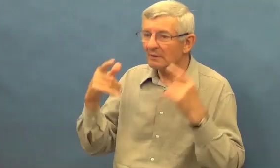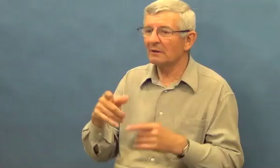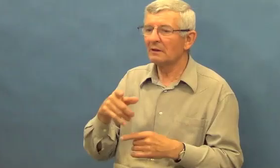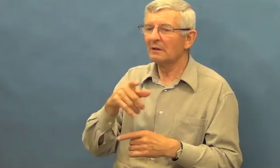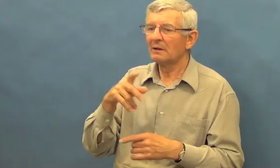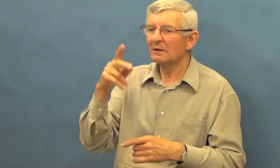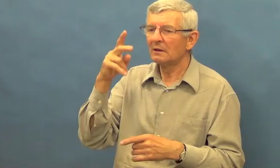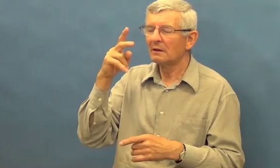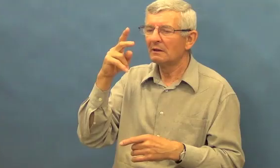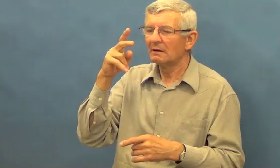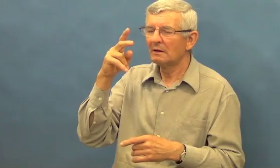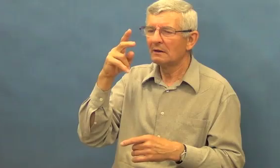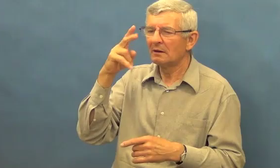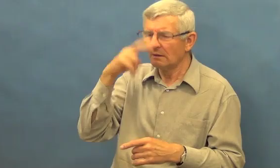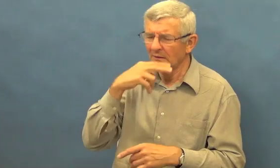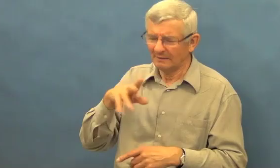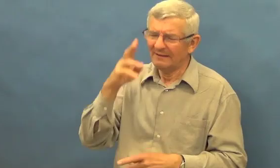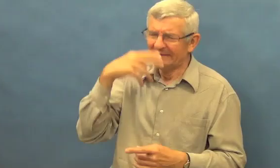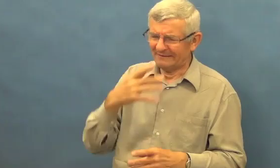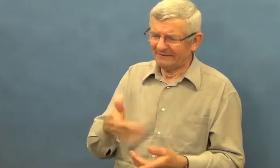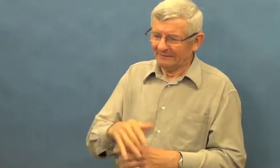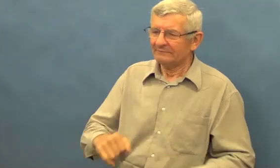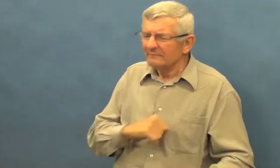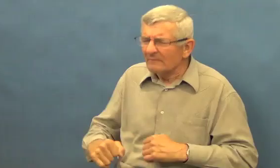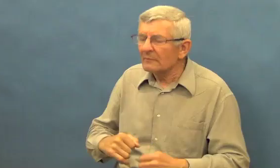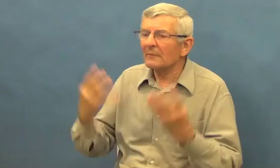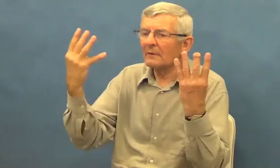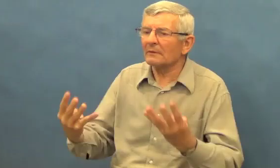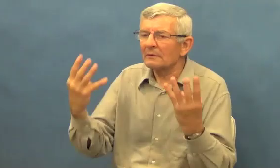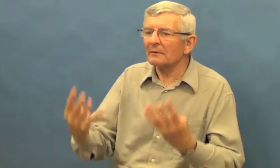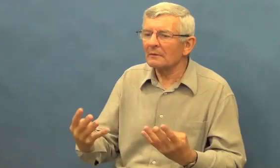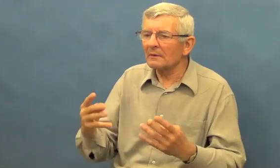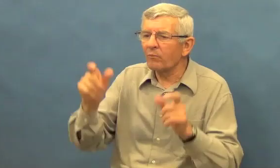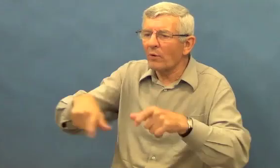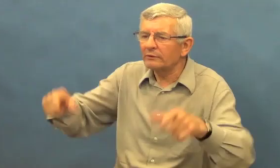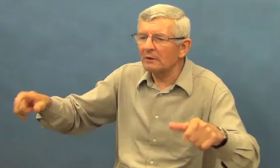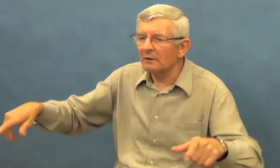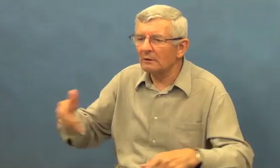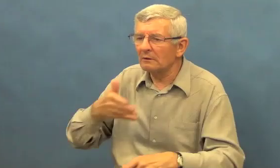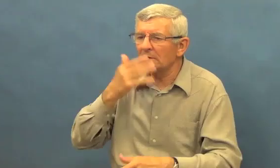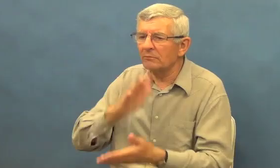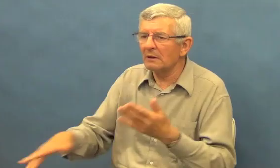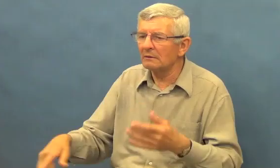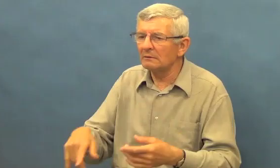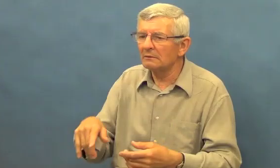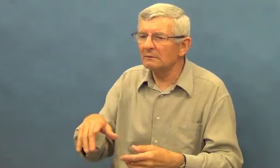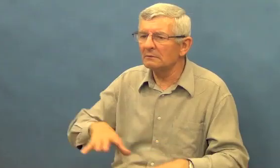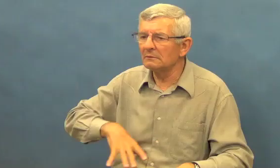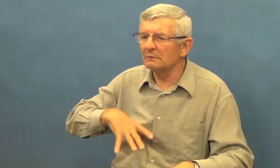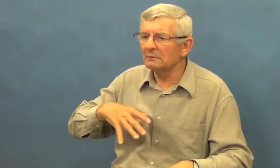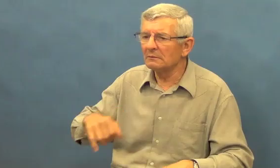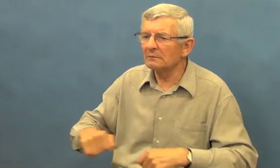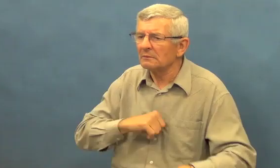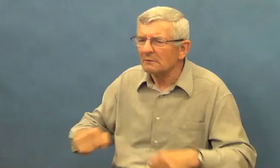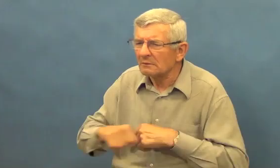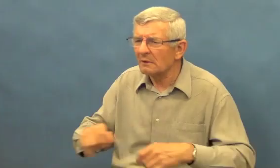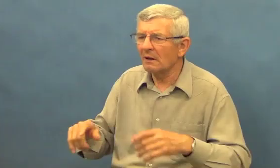Tata idzie, nie ma desek w płocie, denerwuje się.